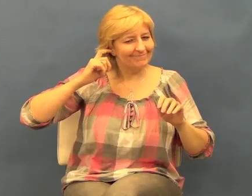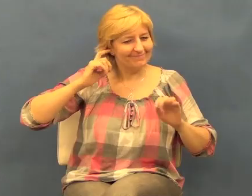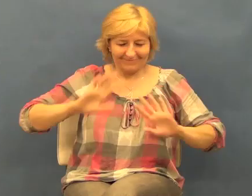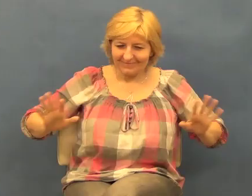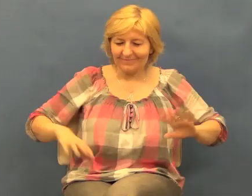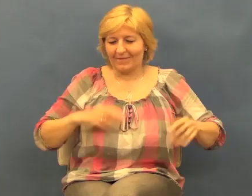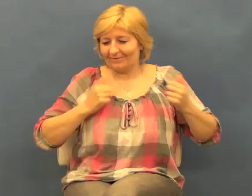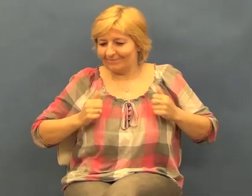Już jest gotowy, ubrany.